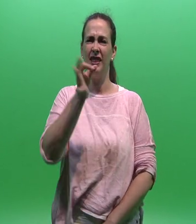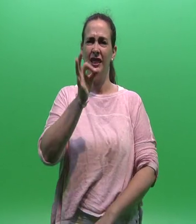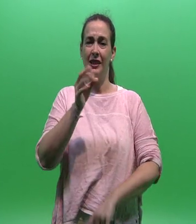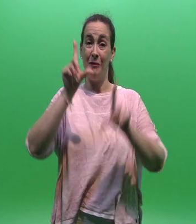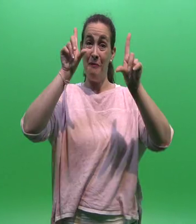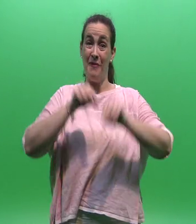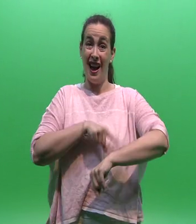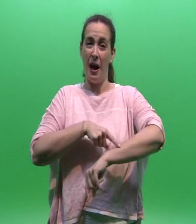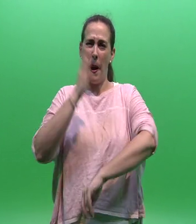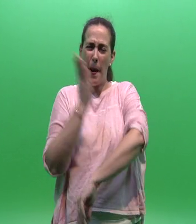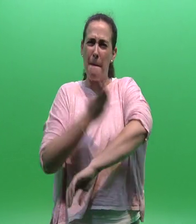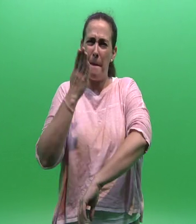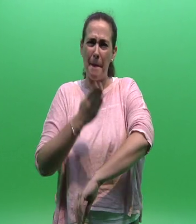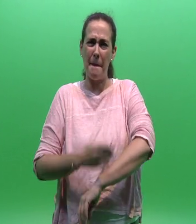Sí, em vaig donar un cop a la cama.